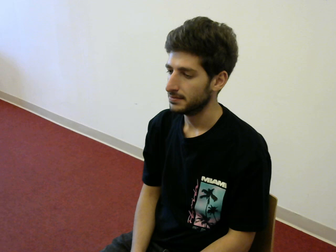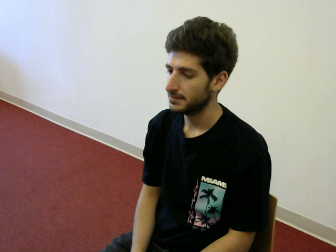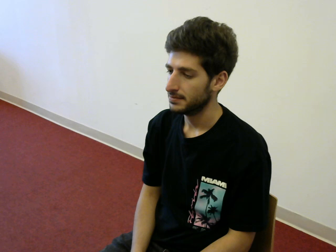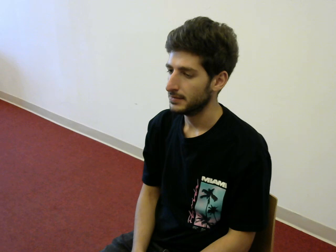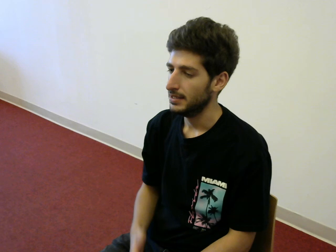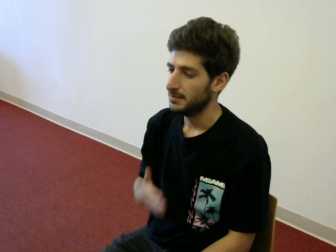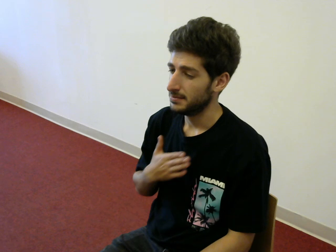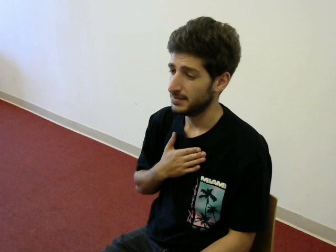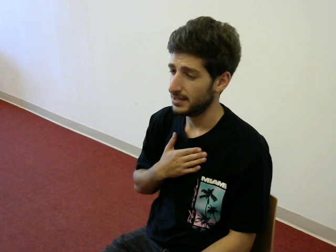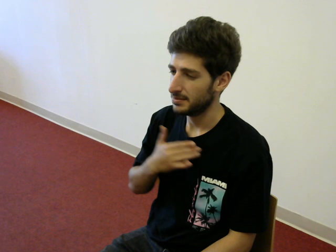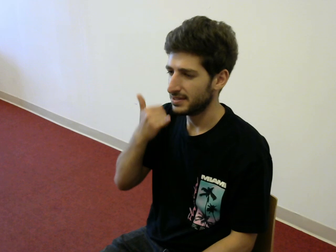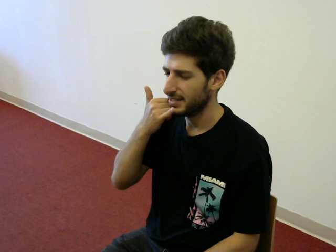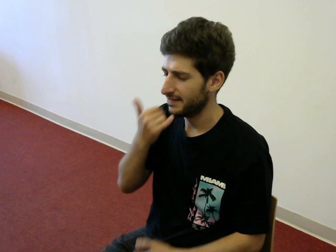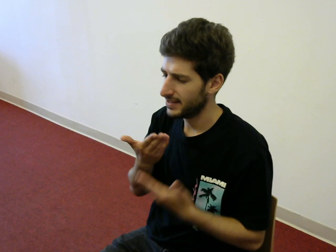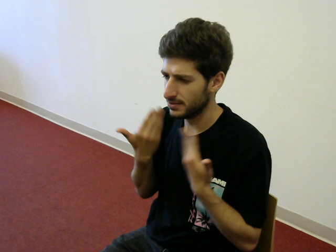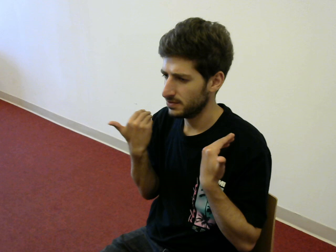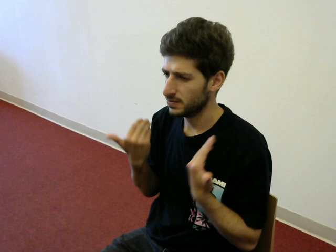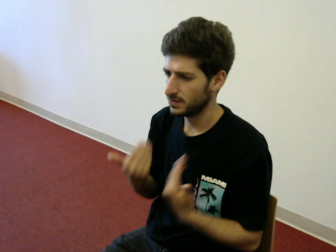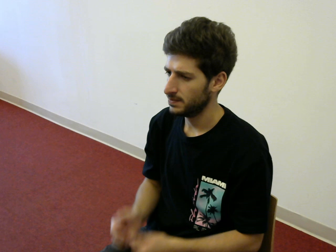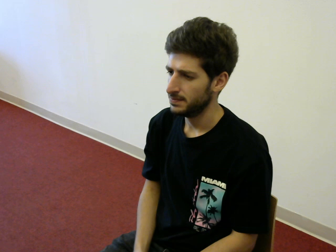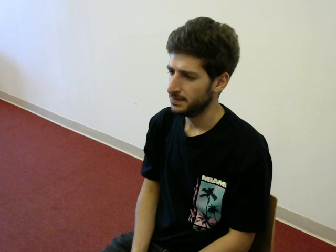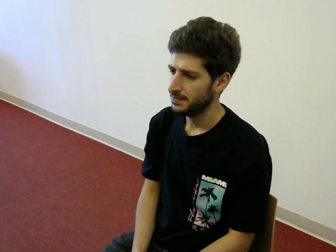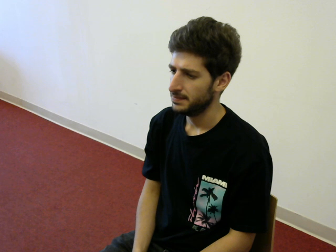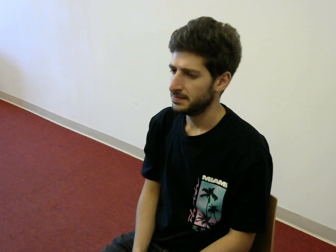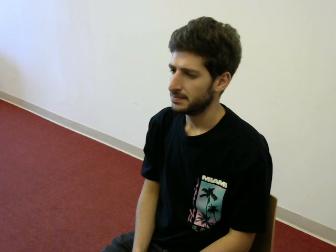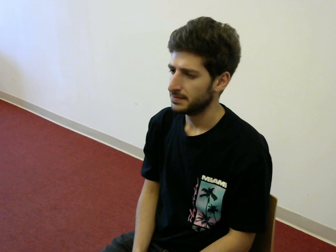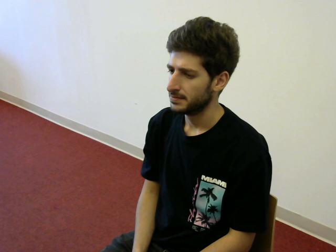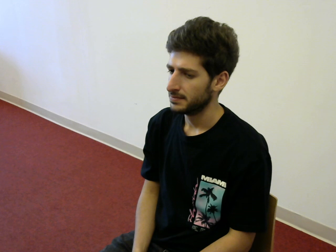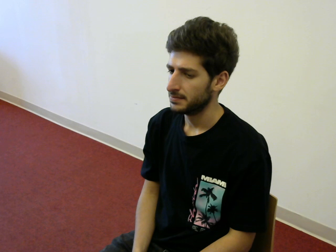Mənim telefonum yoxdur